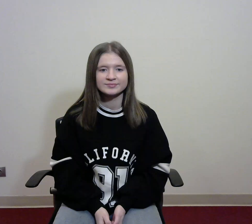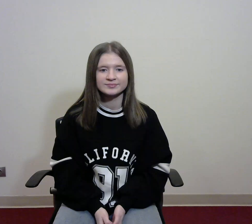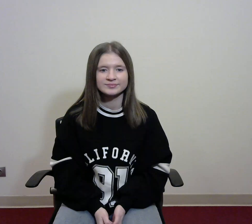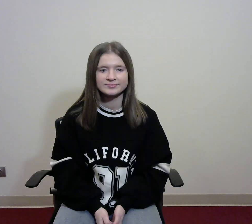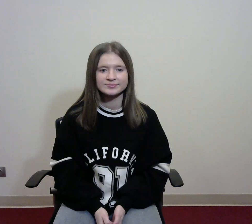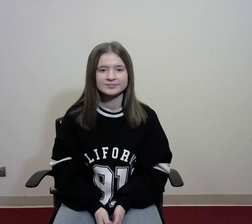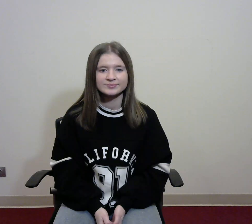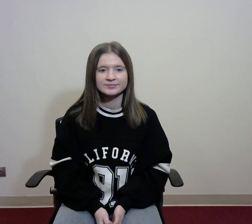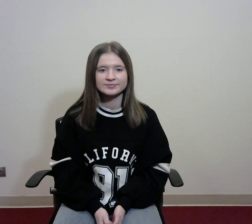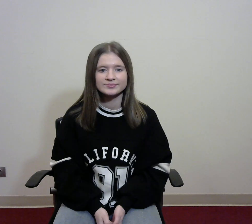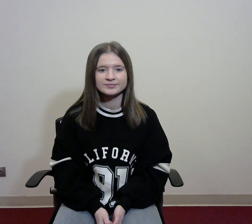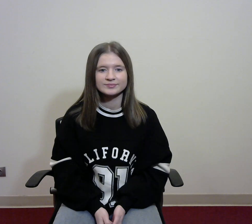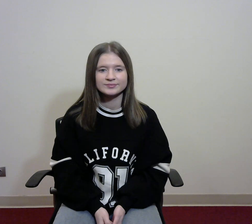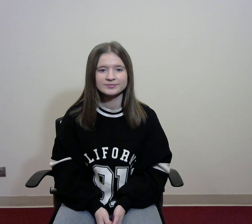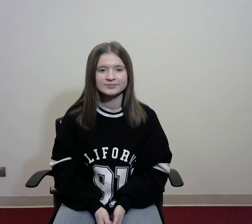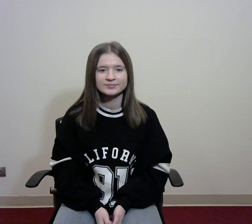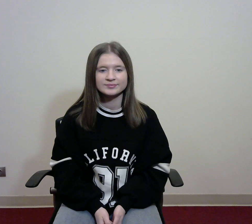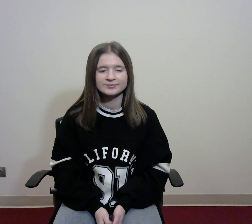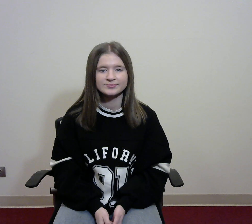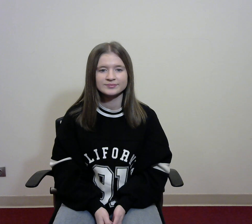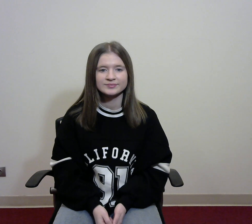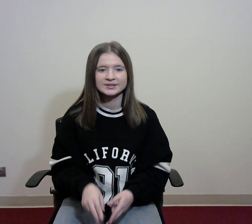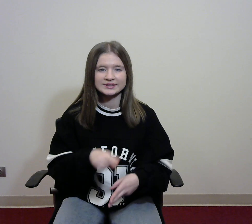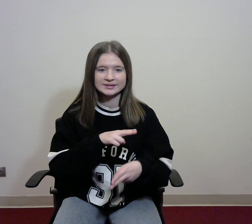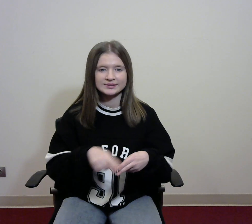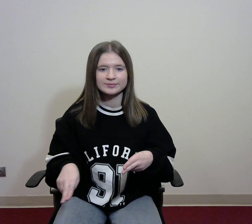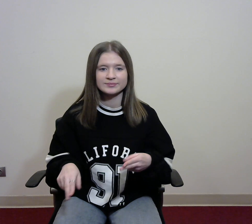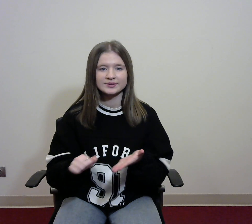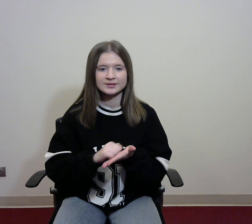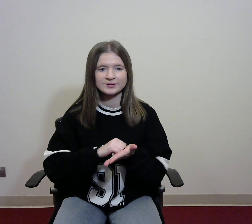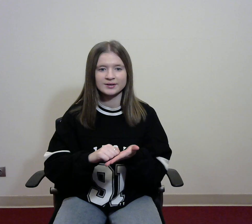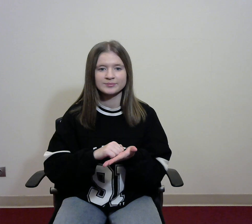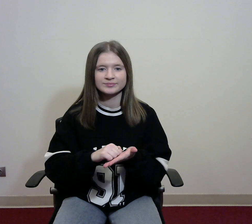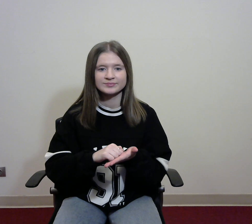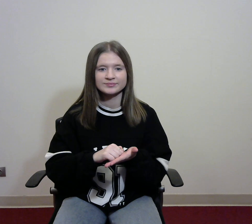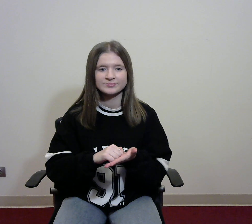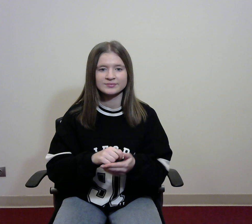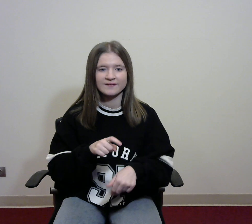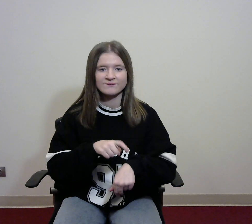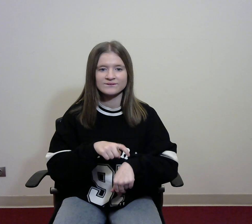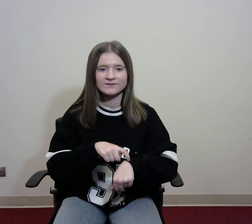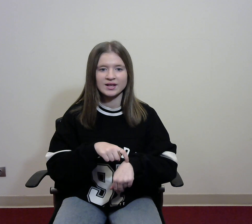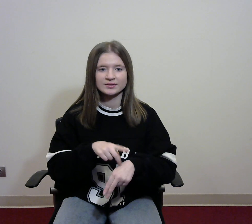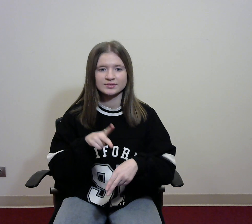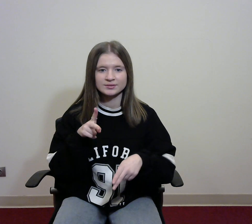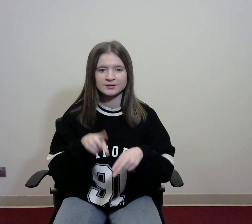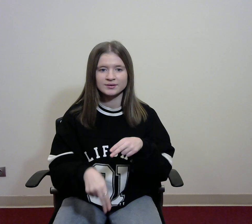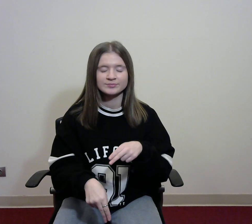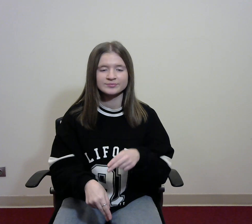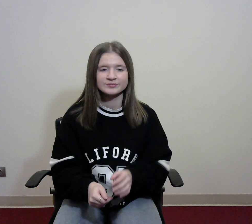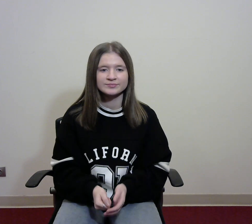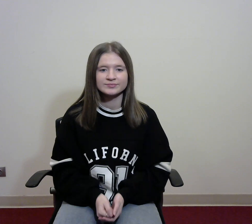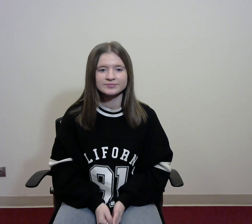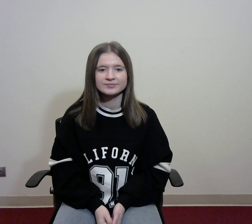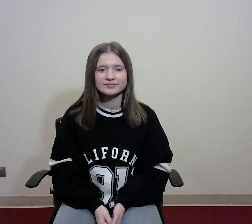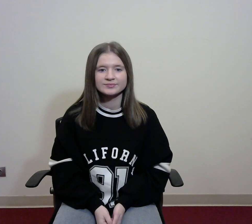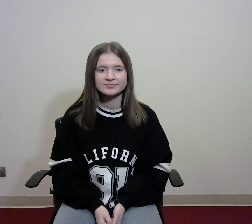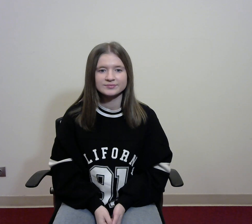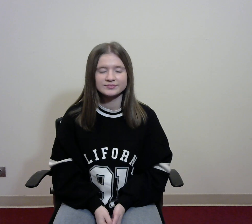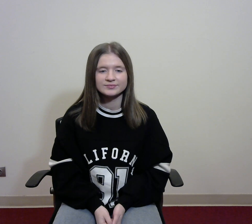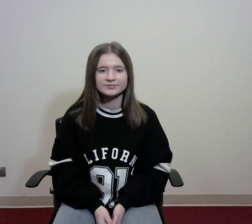İtmiş sənədin vaxtı bitib